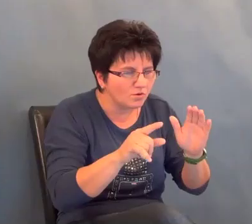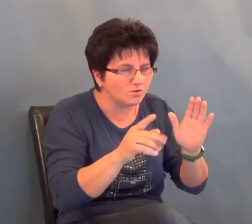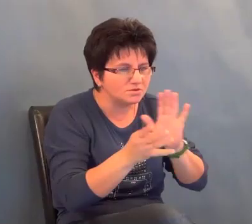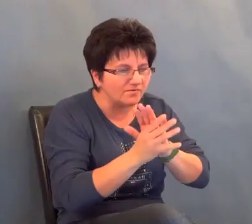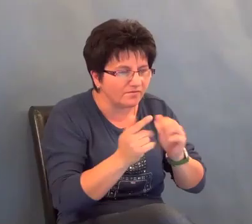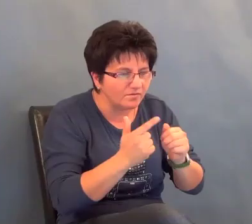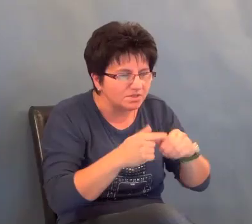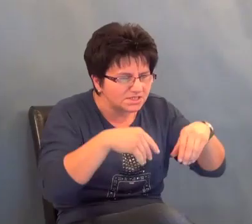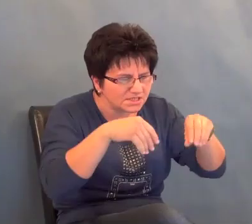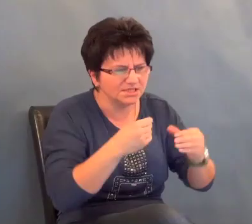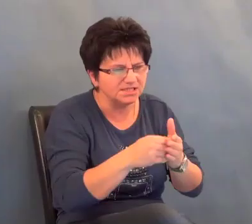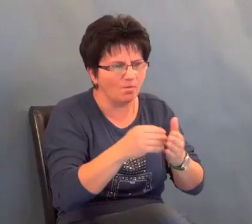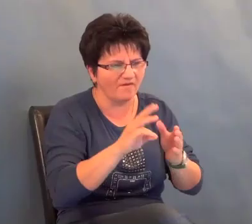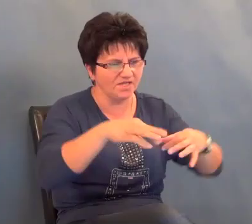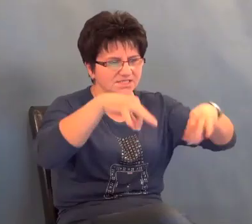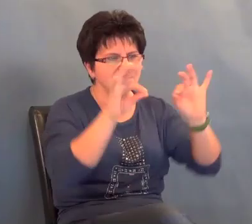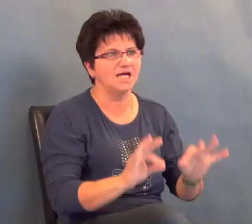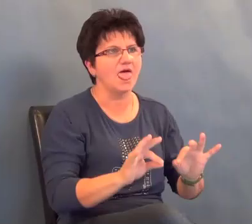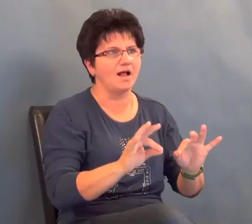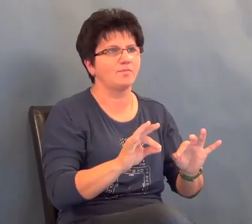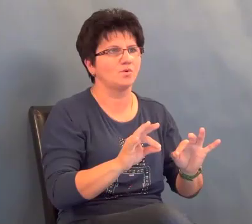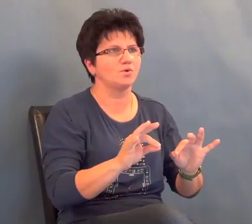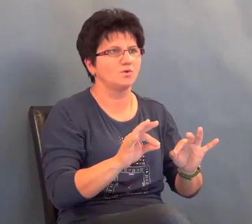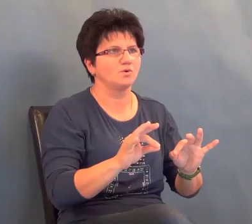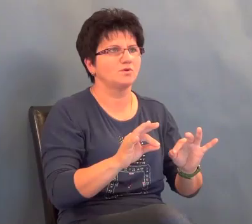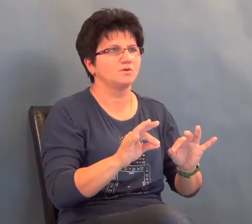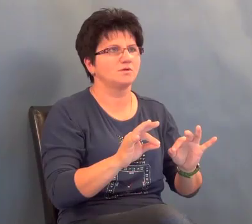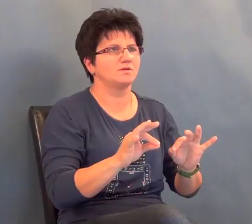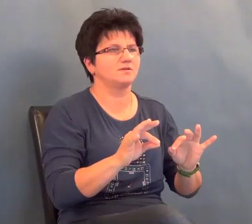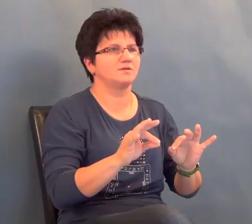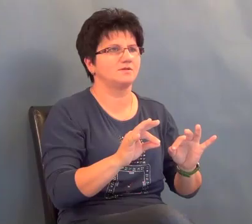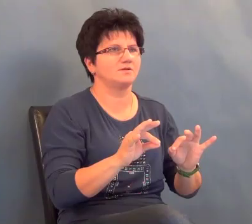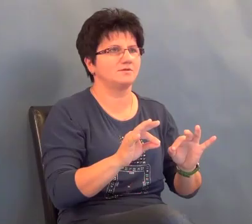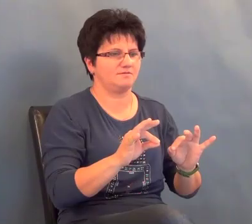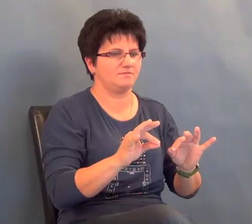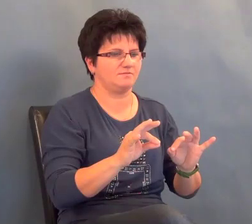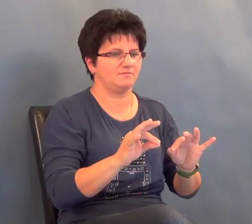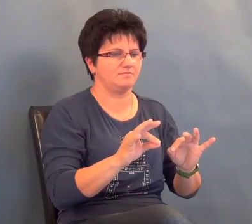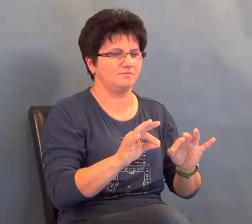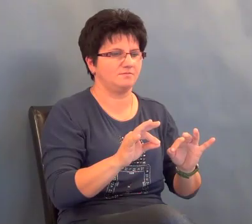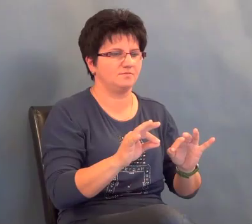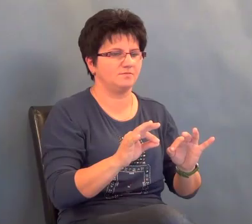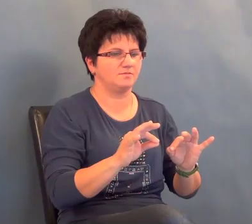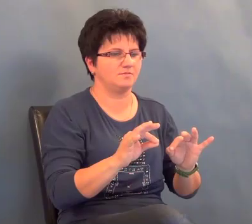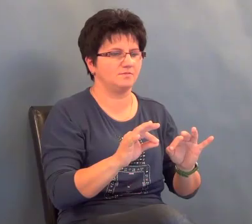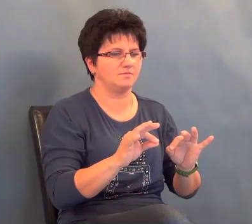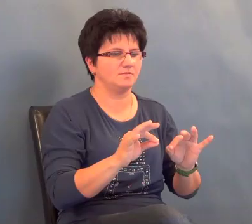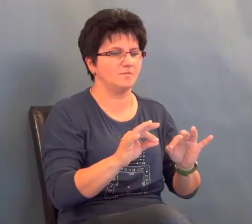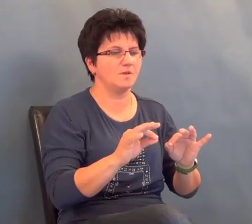O dziewiętnastej, dwudziestej idę do sklepu na zakupy.